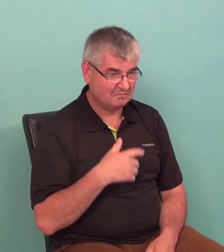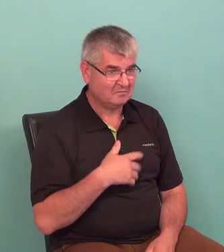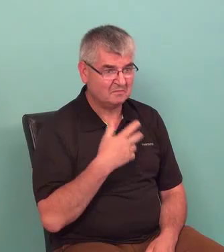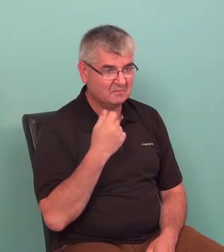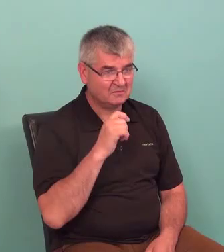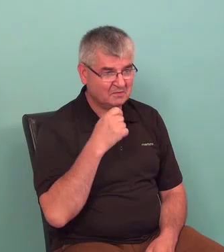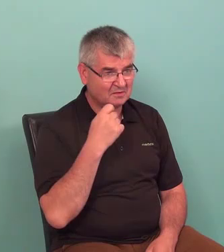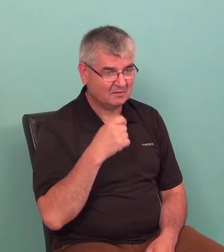Ja nie mam dziadka.